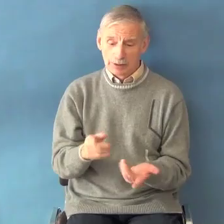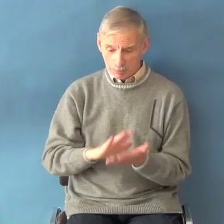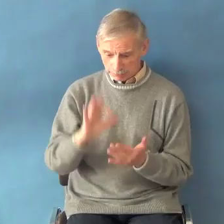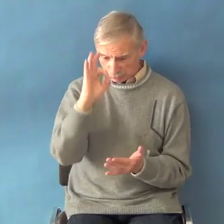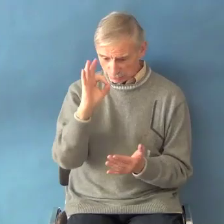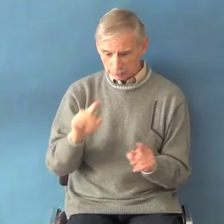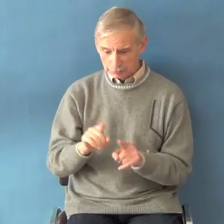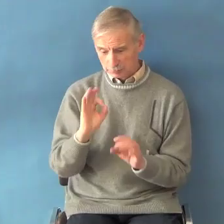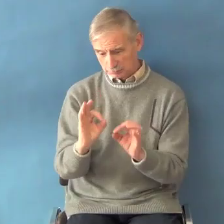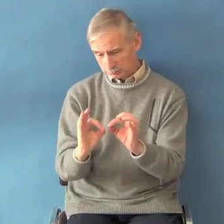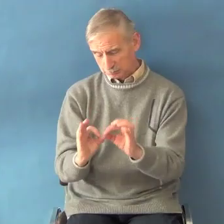Bez procentów oznacza... zero.